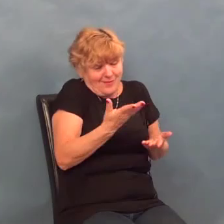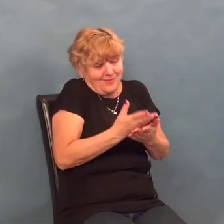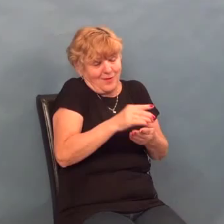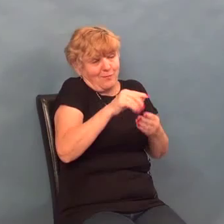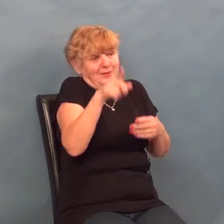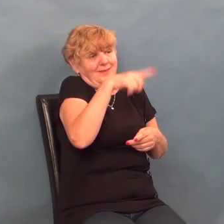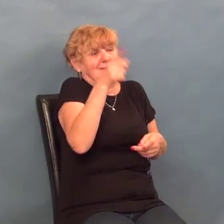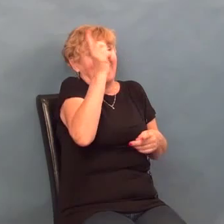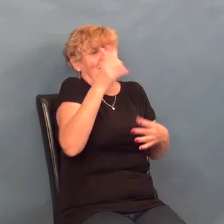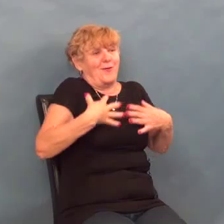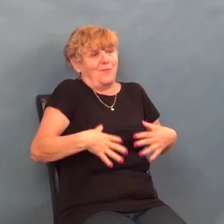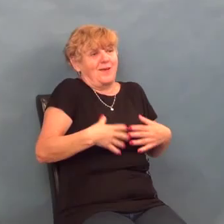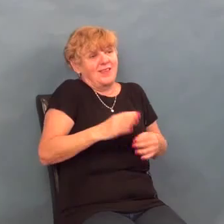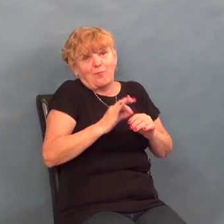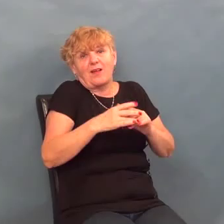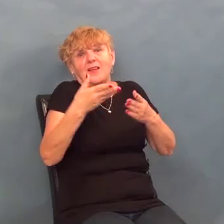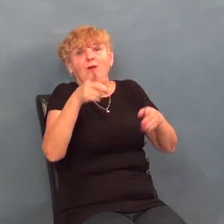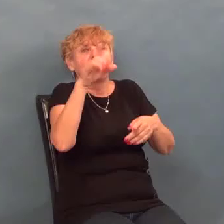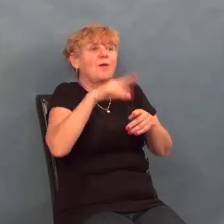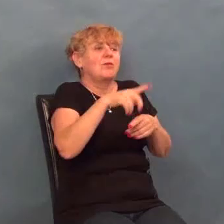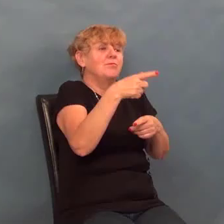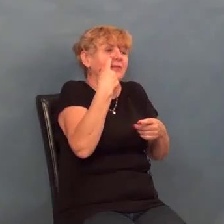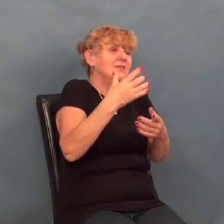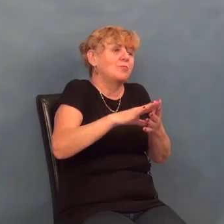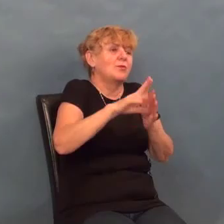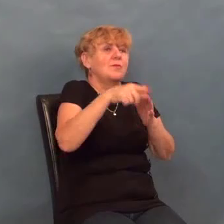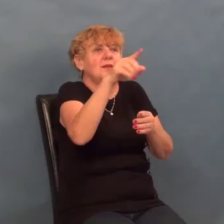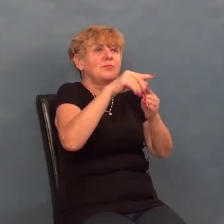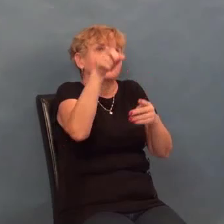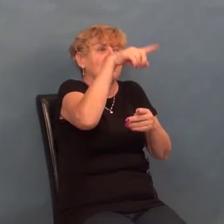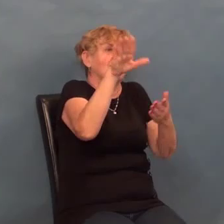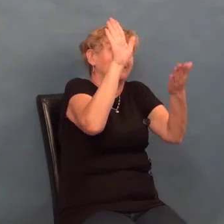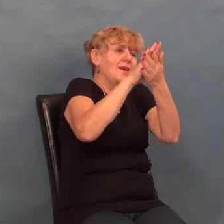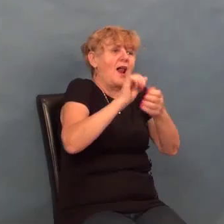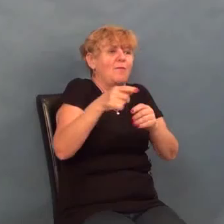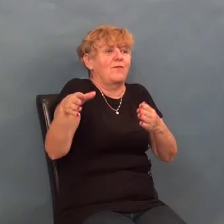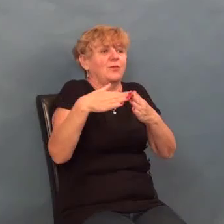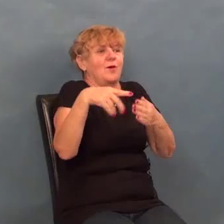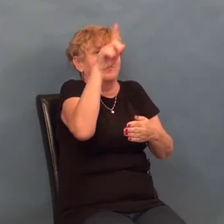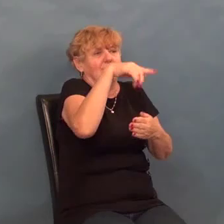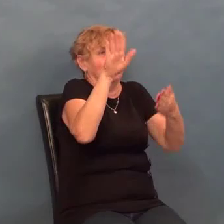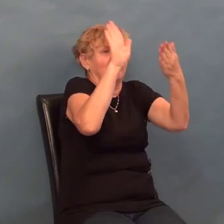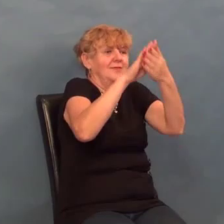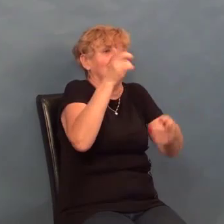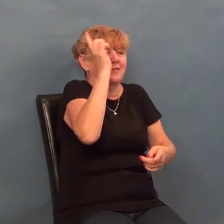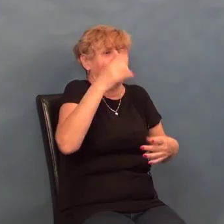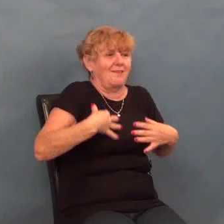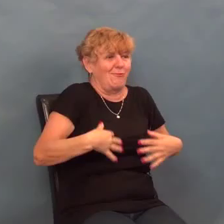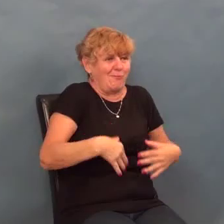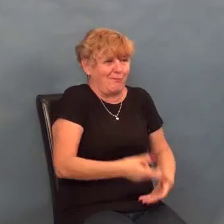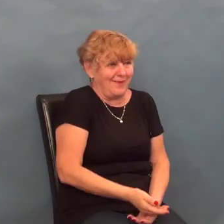Dlaczego jest taki znak zakazujący kąpieli? Może w mieście na ulicy zobaczysz ten znak, albo w domu można przykleić ten znak zakazujący kąpieli.